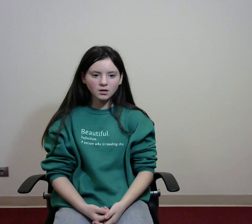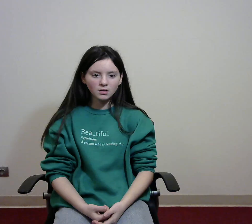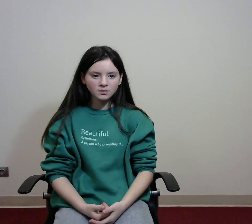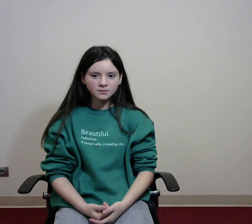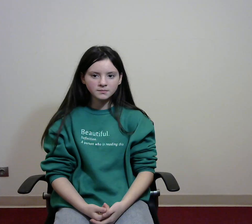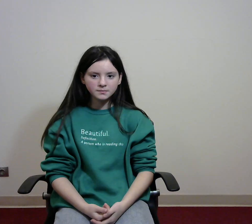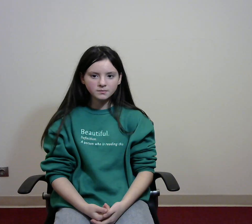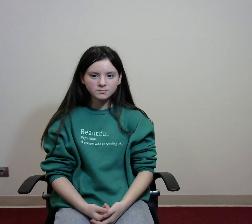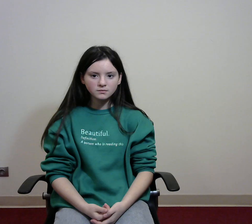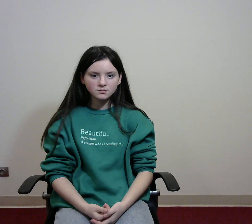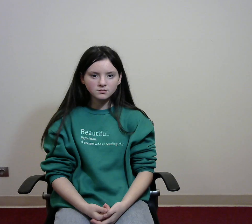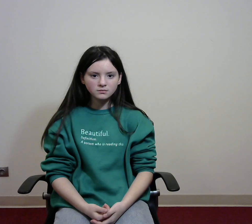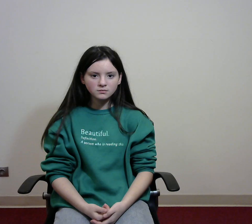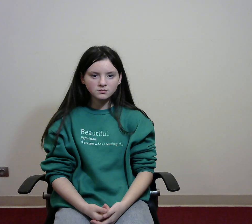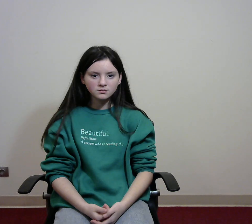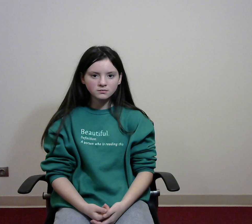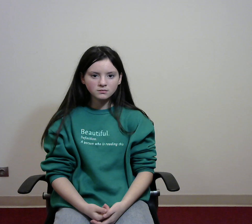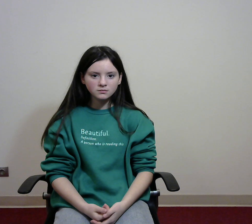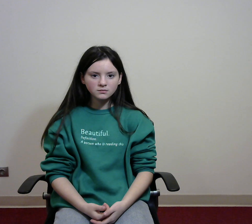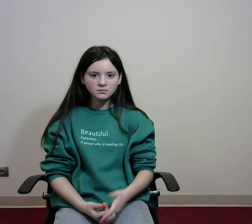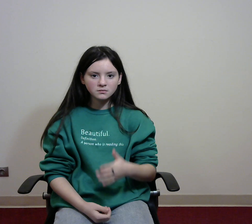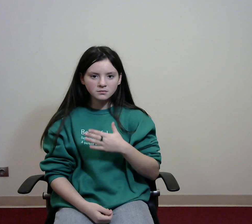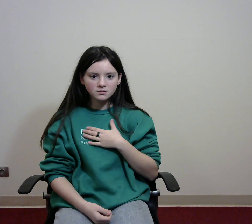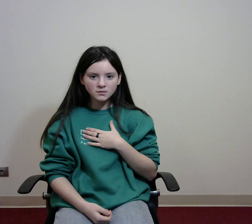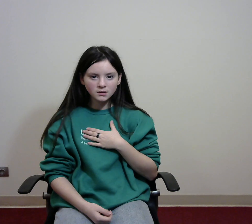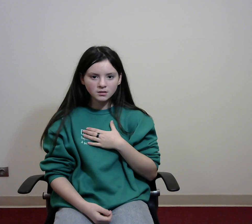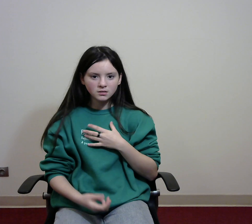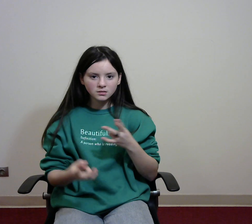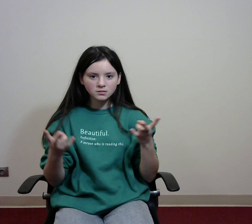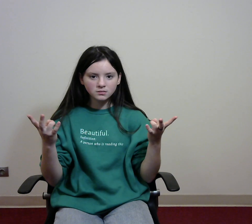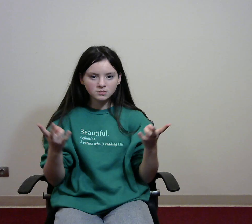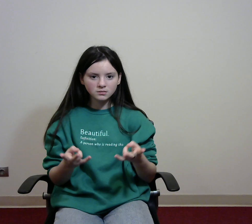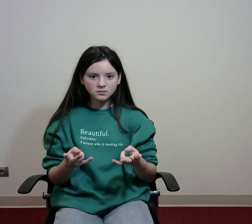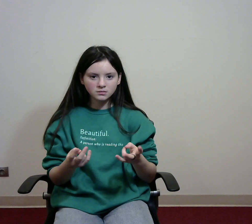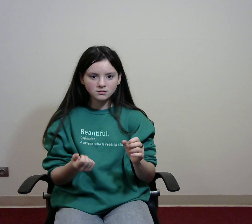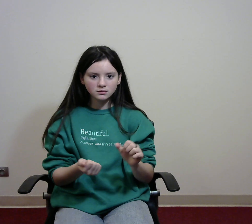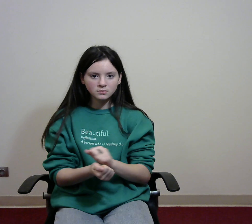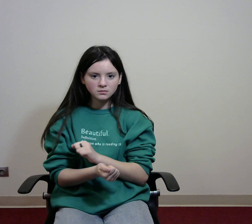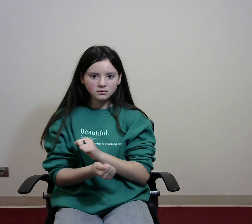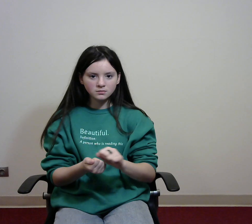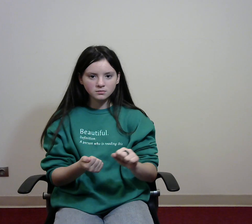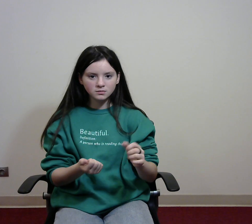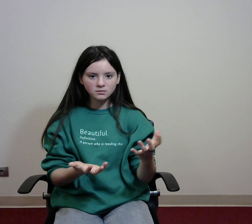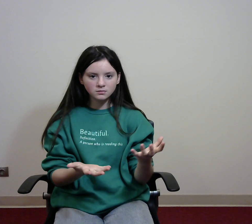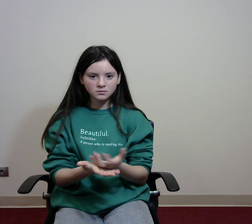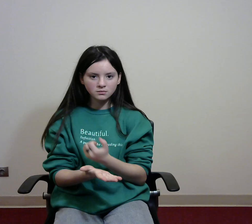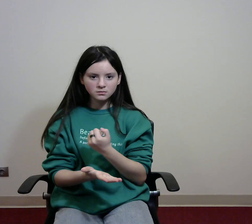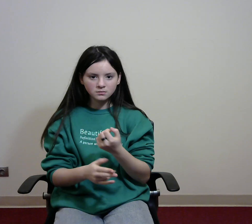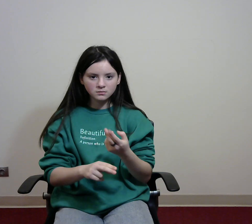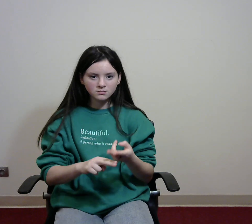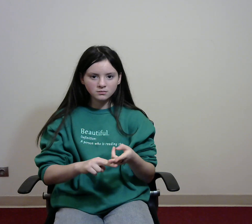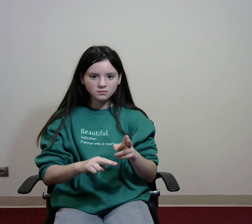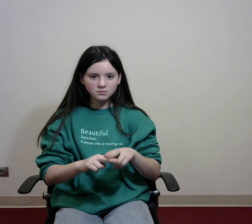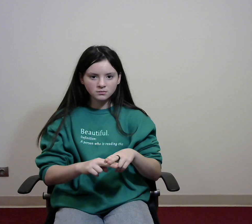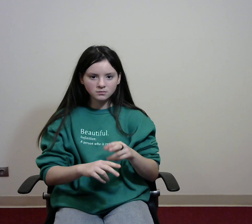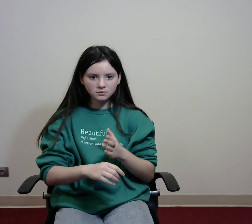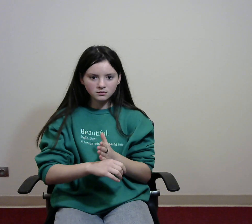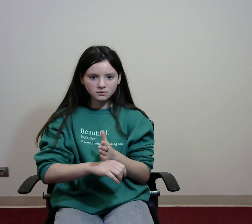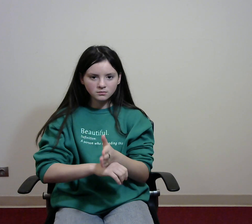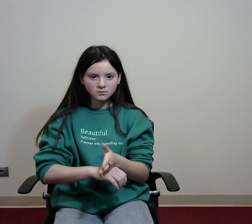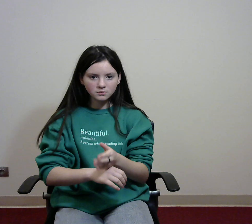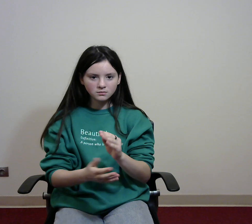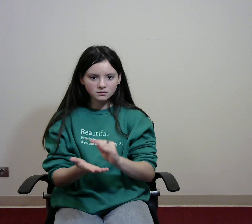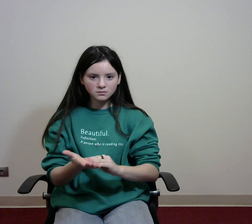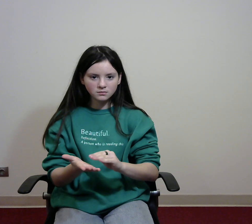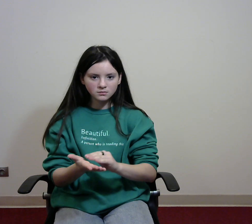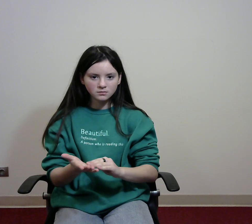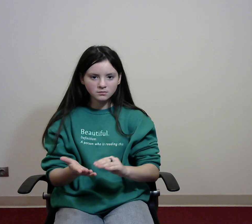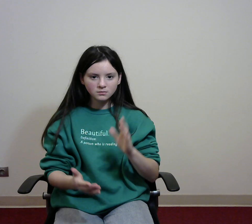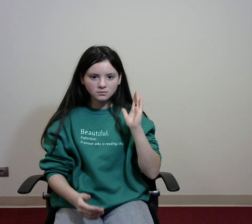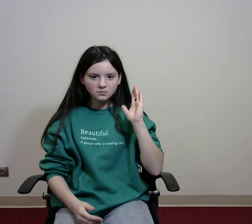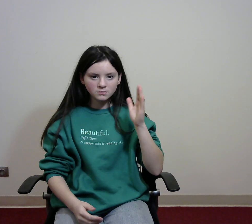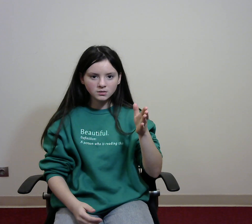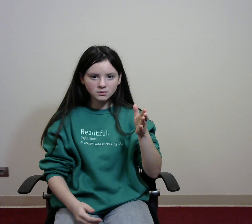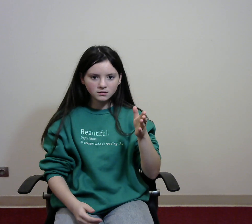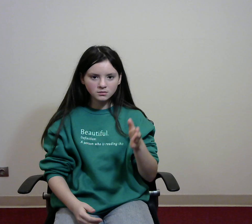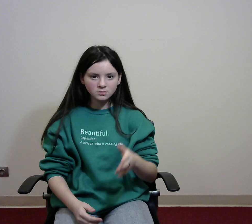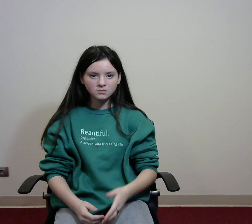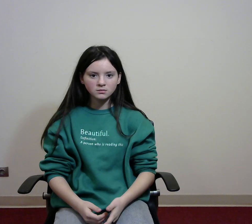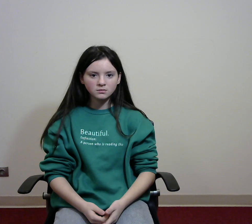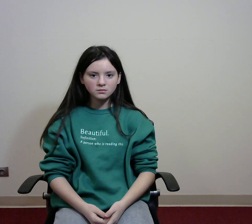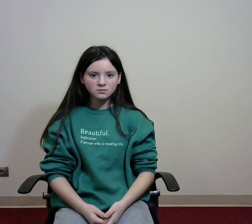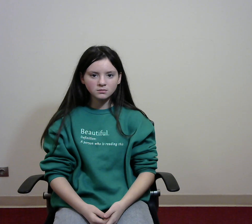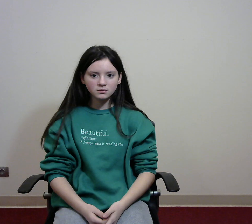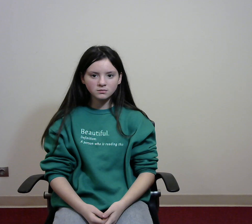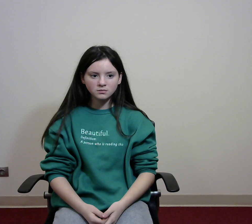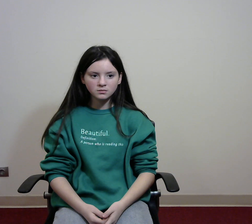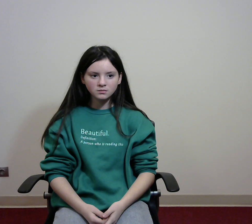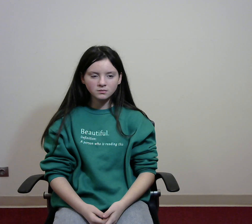Mən lazımlı kağızları tapmaq üçün müraciət yazacam